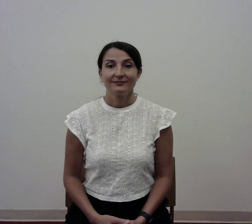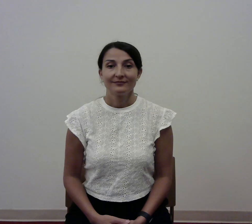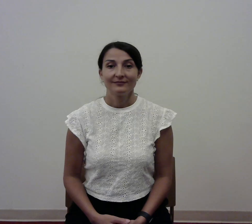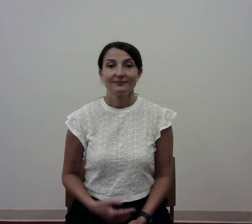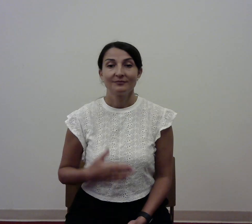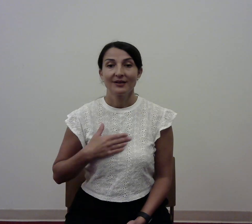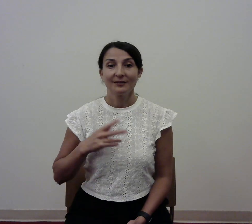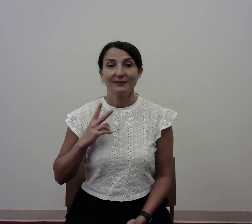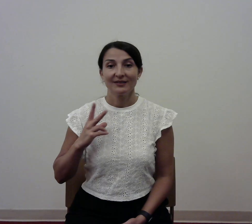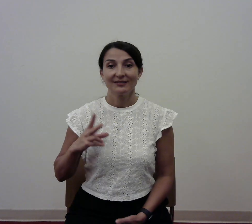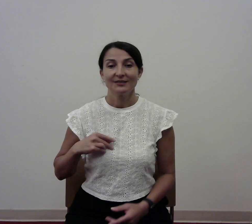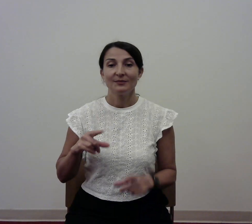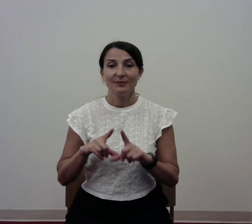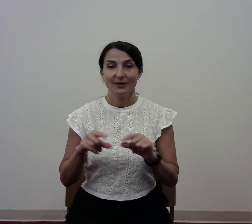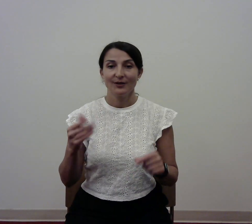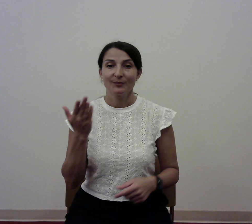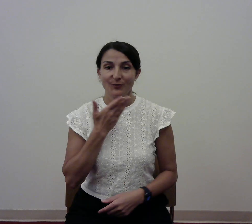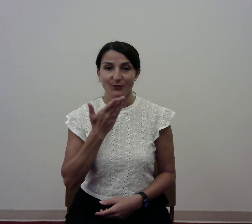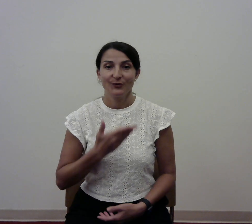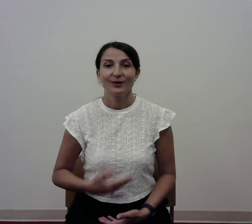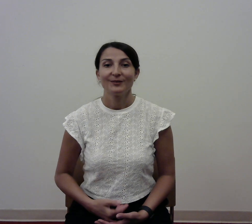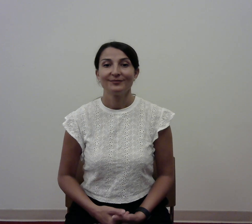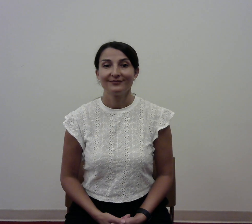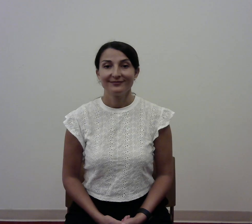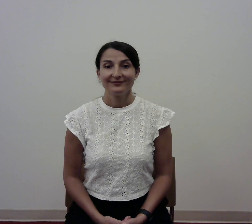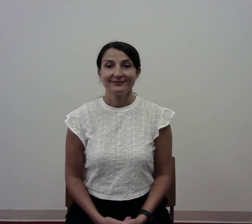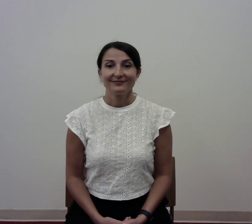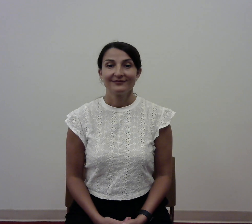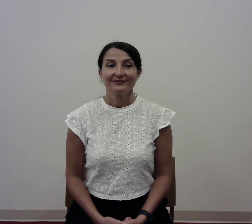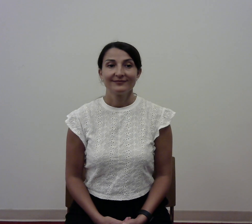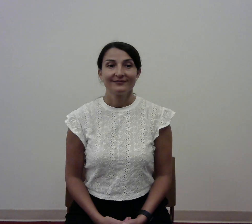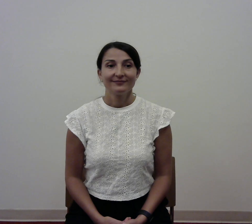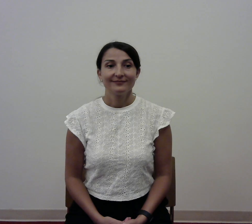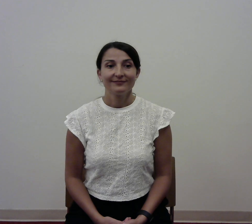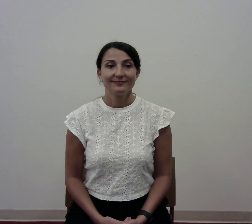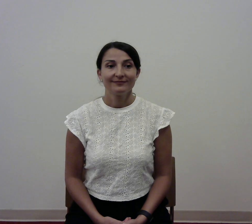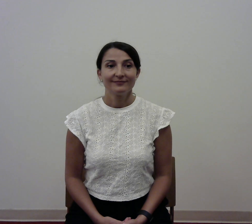Mənim qızım məktəbə gedir, oxuyur